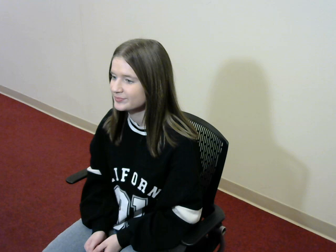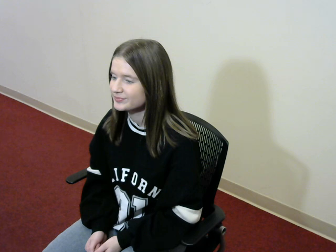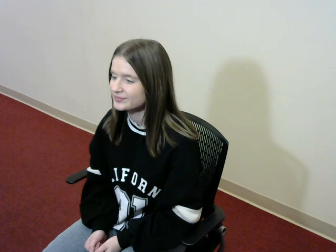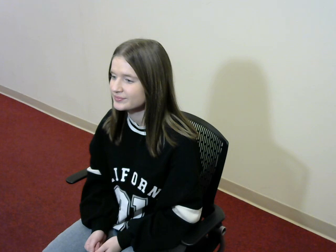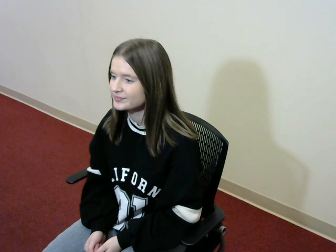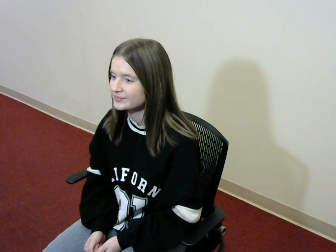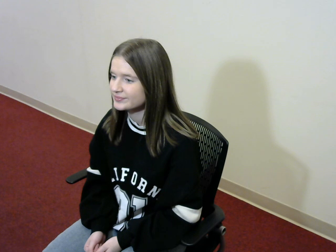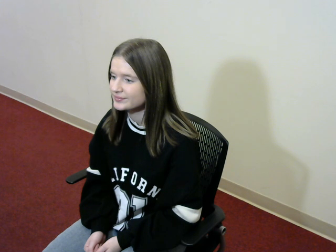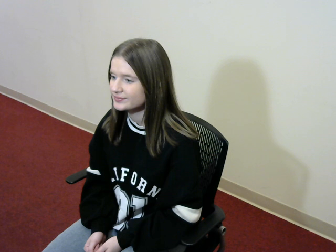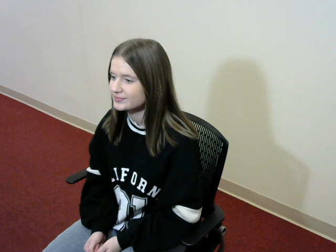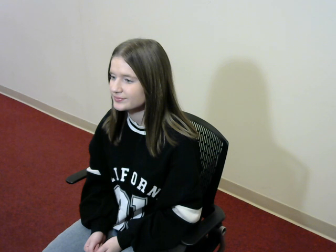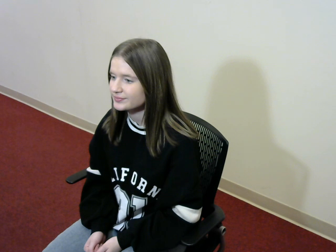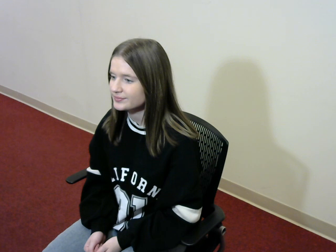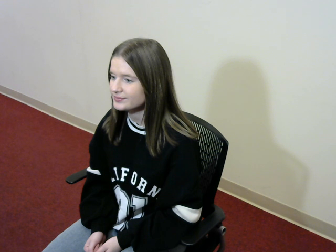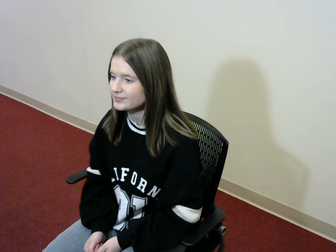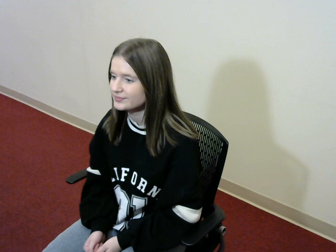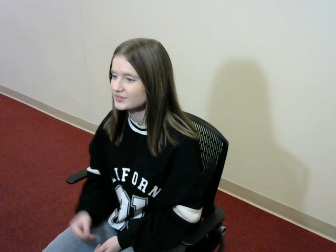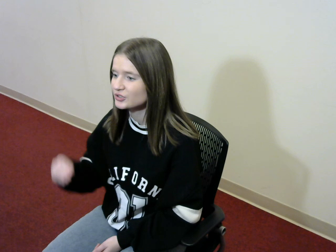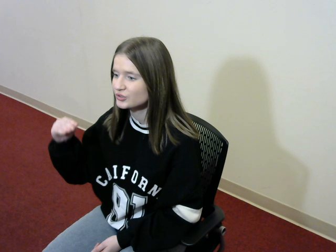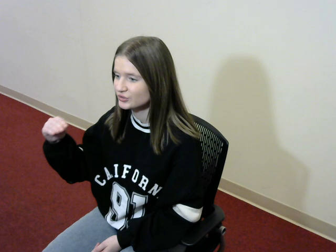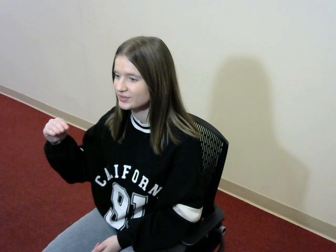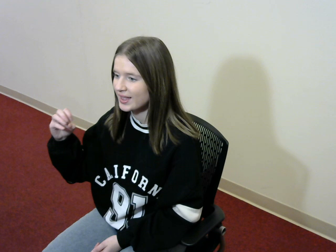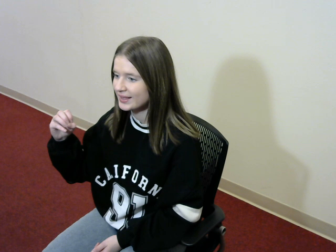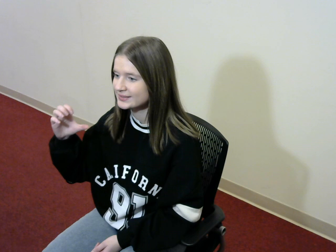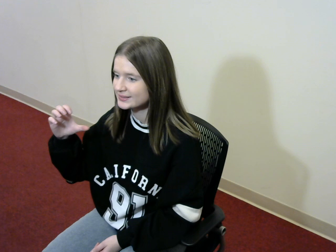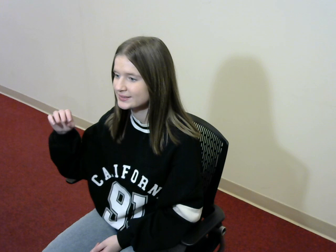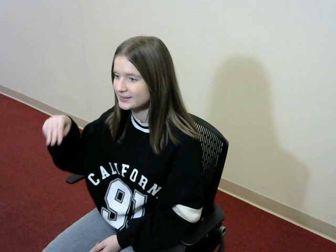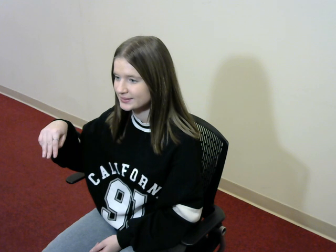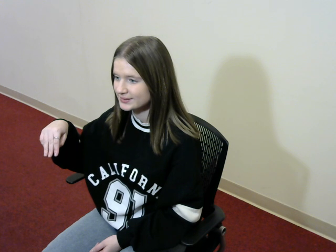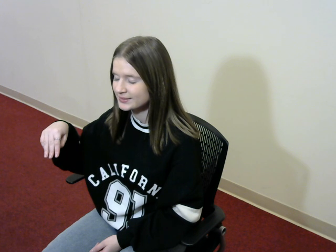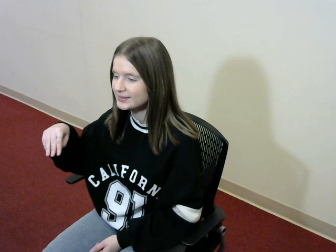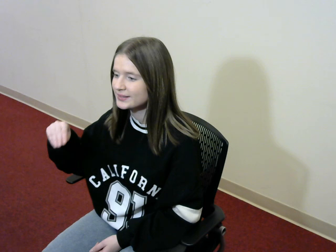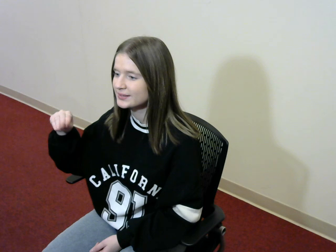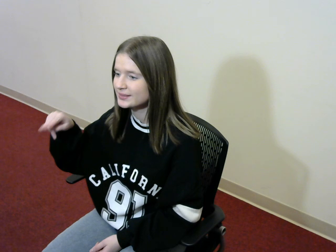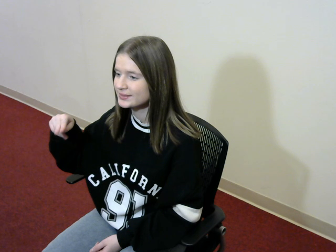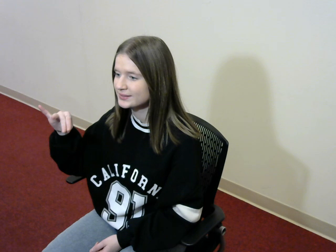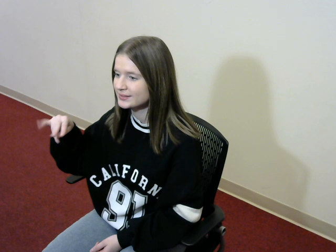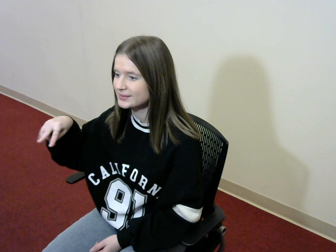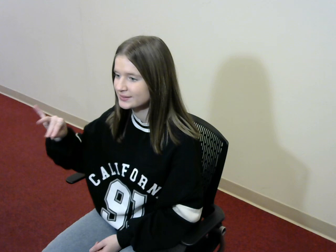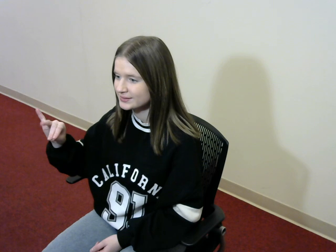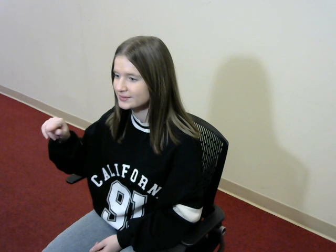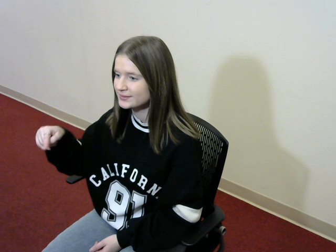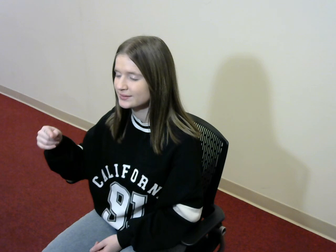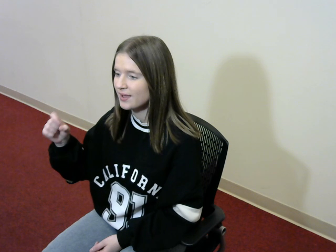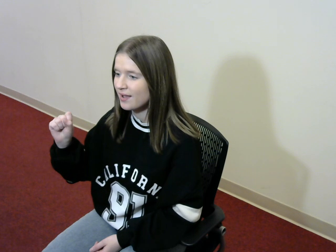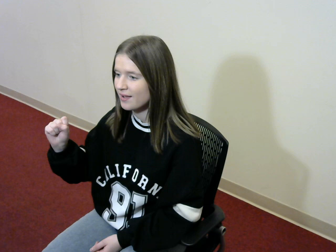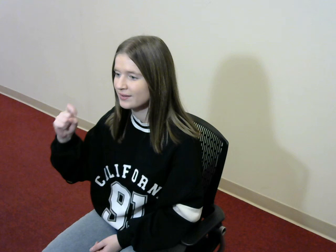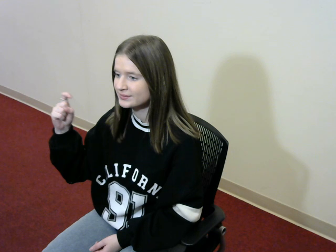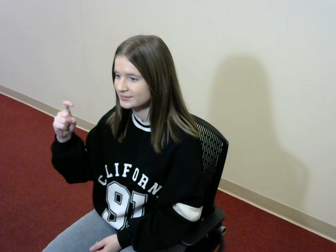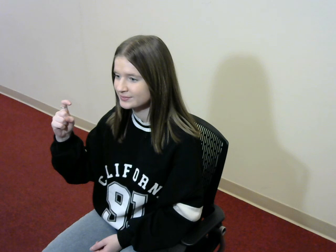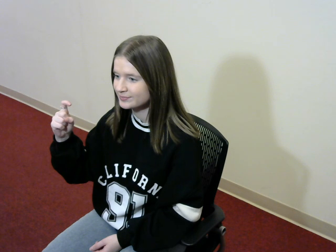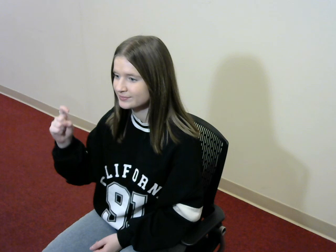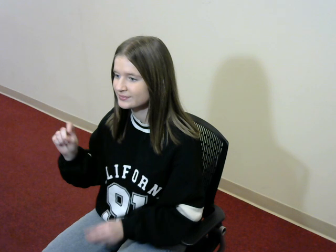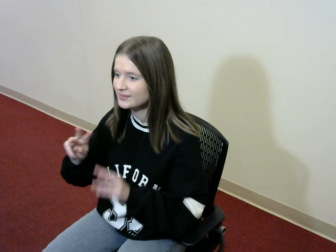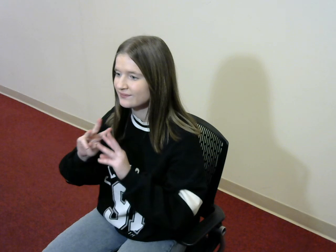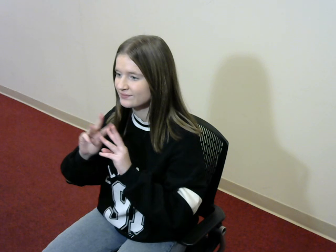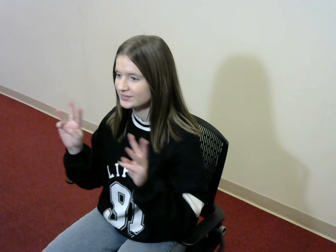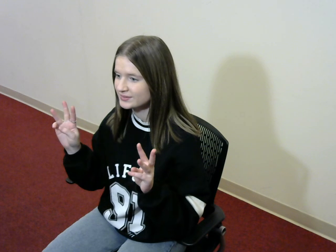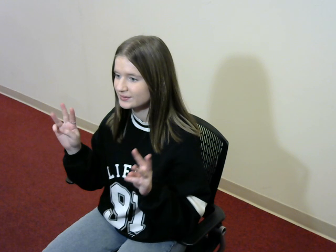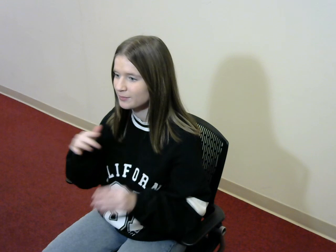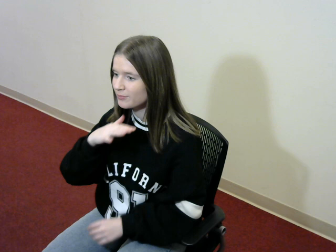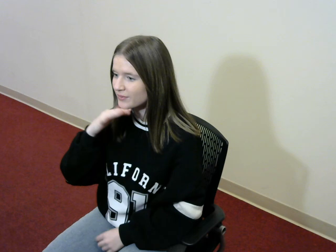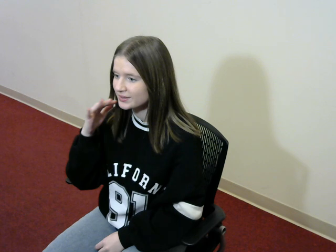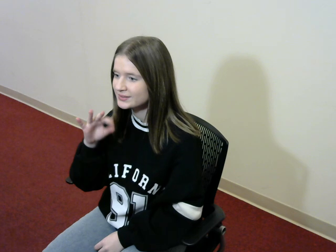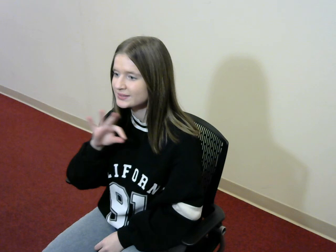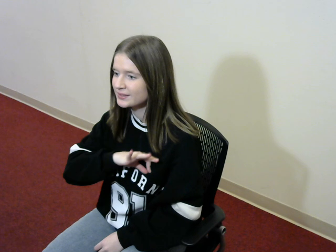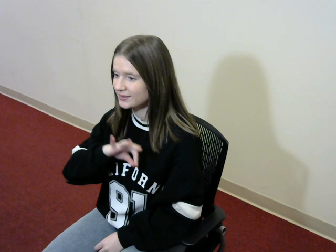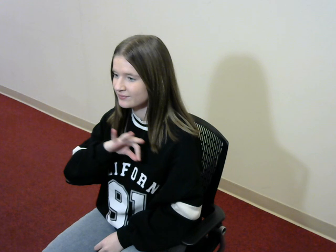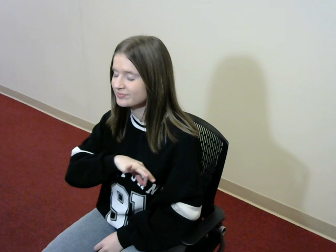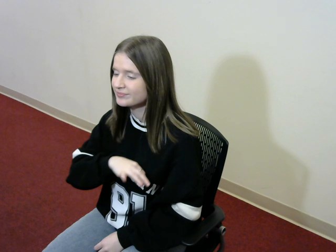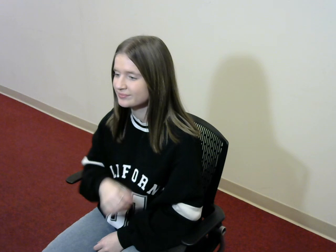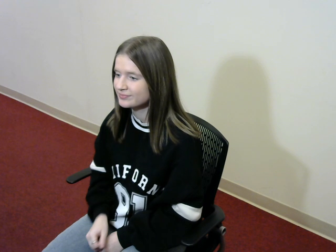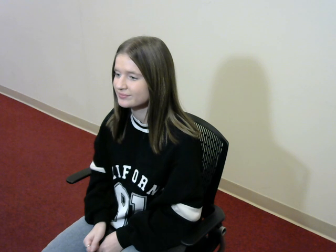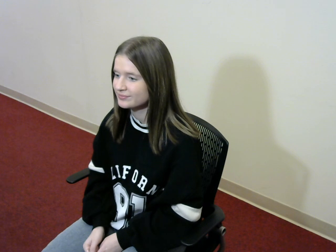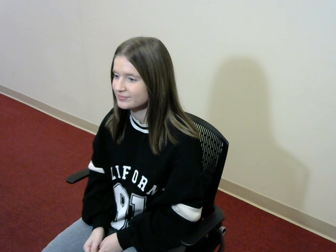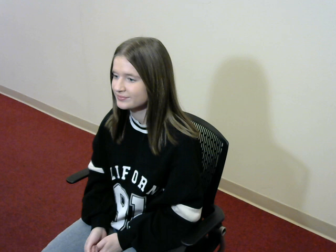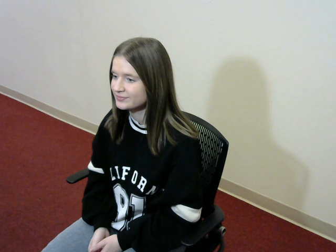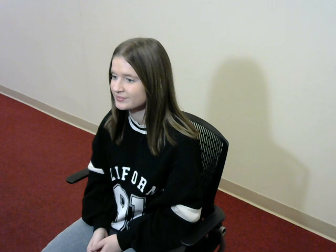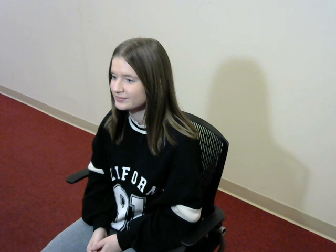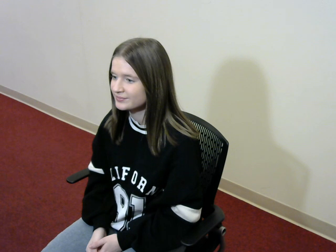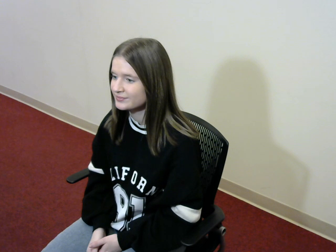Jestdili.az saytı çox faydalıdır